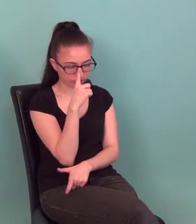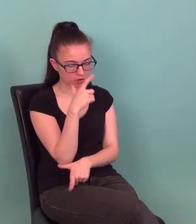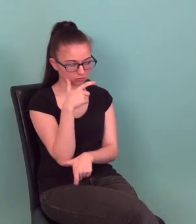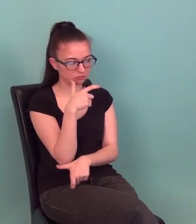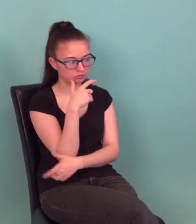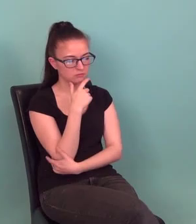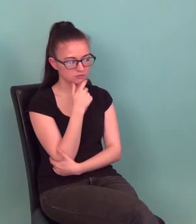Równo założony kask.